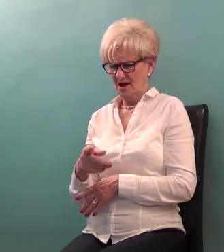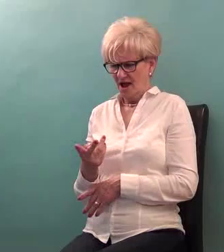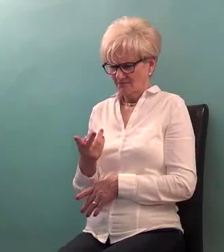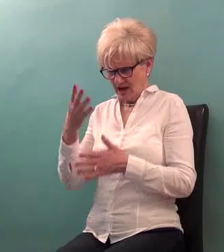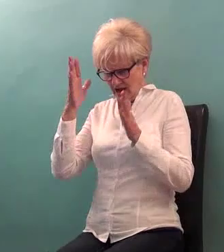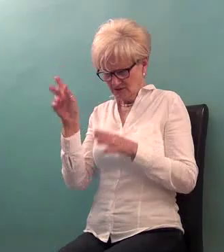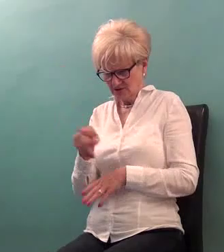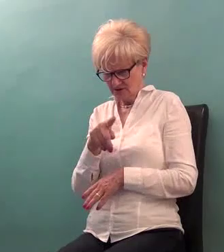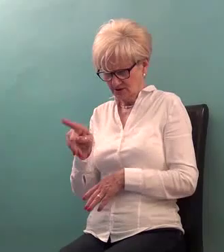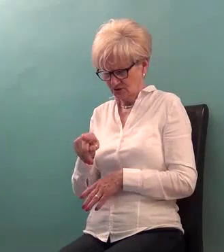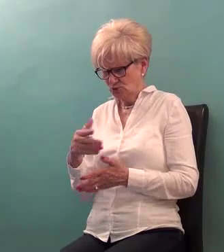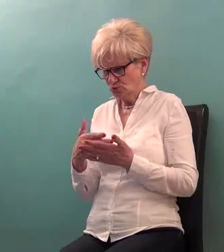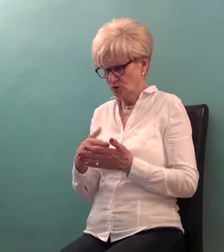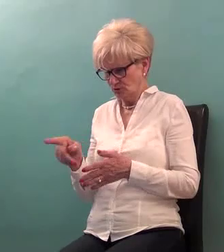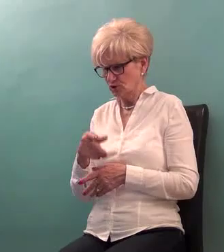Dwa obrazki z kaskiem są skreślone, dlaczego?